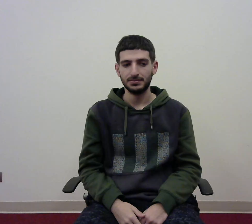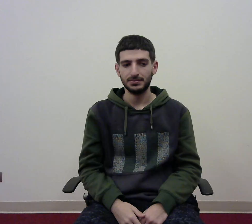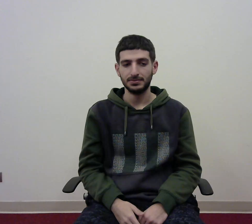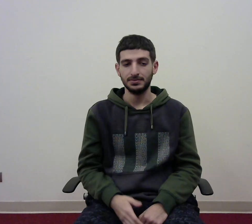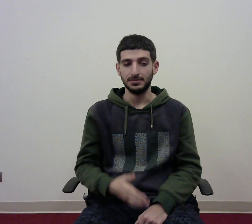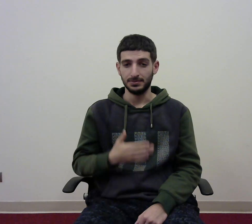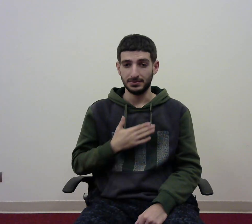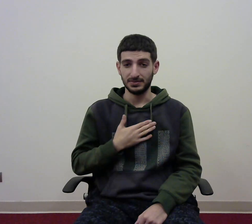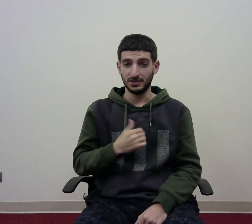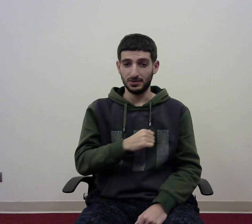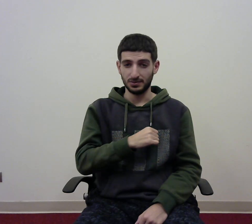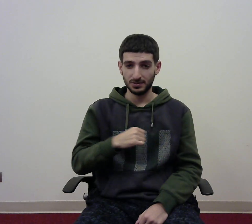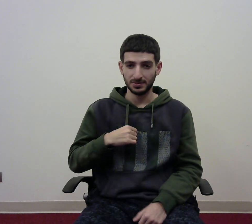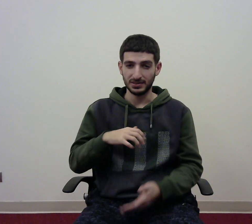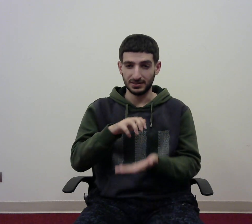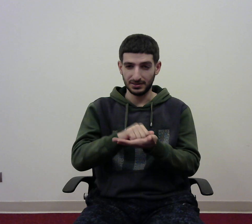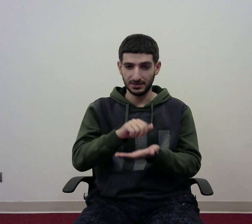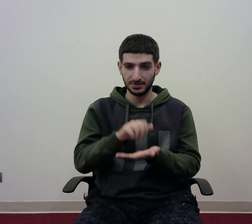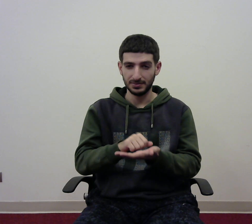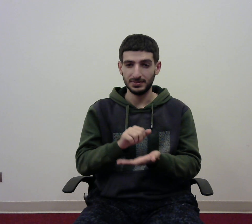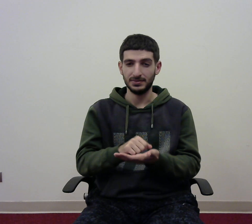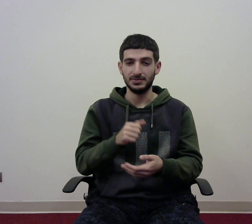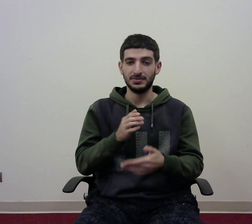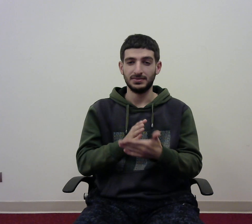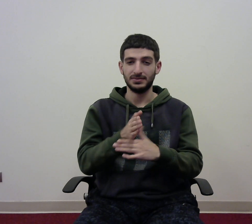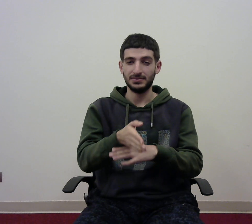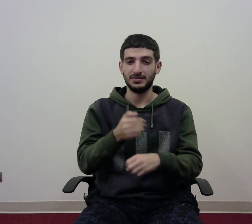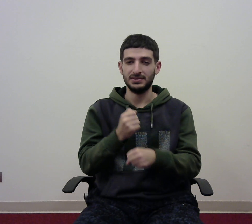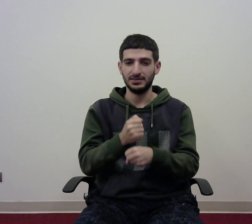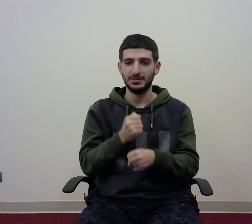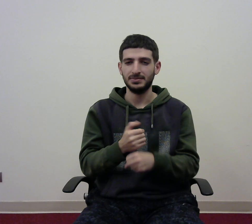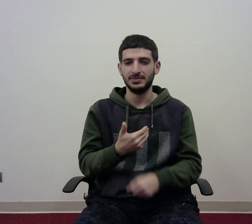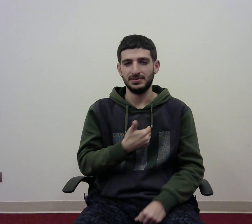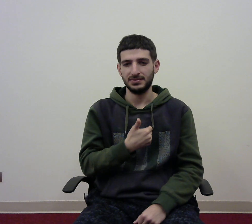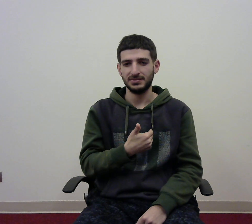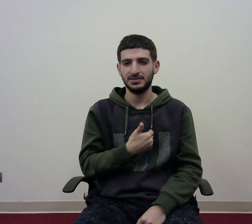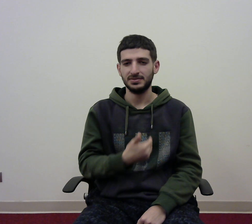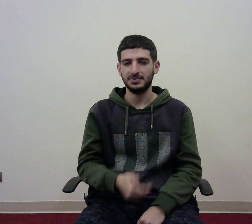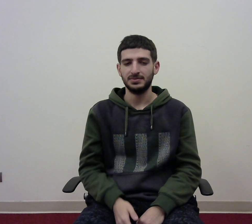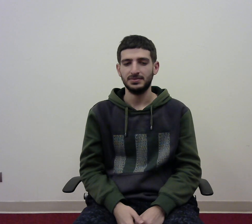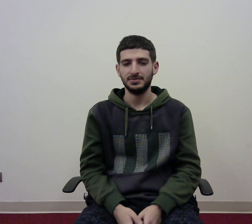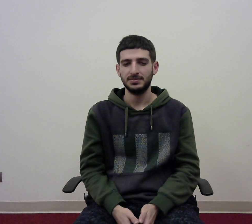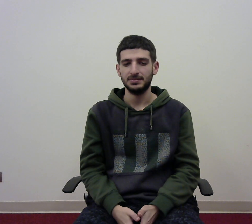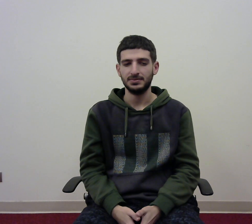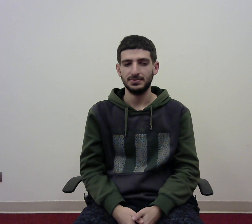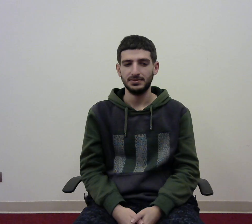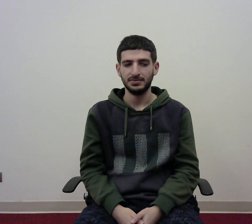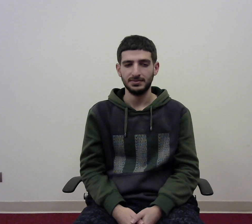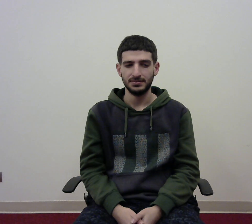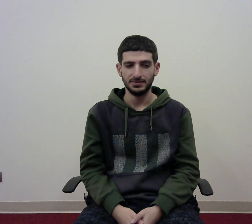Mən özünüməşğulluğa müraciət etmək istəyirəm